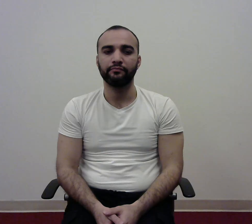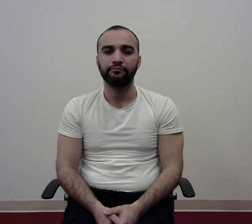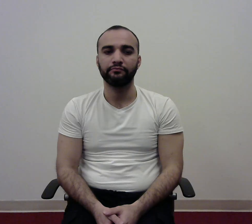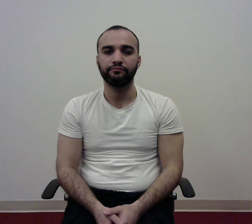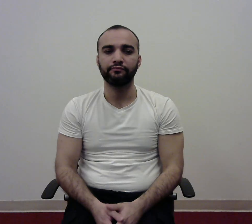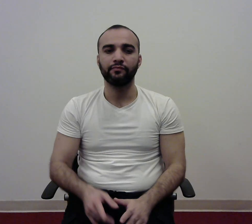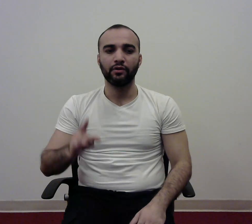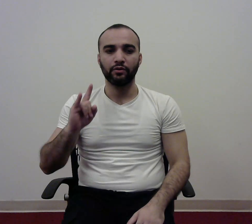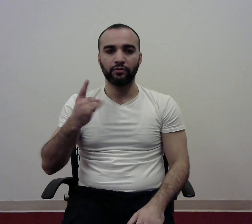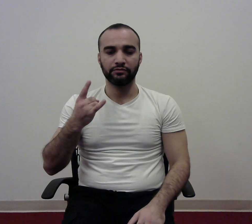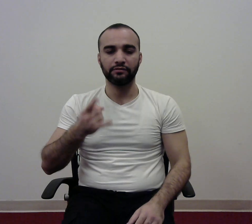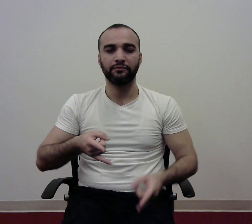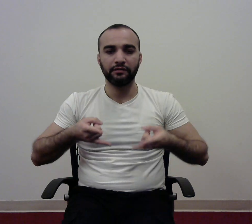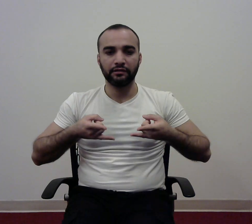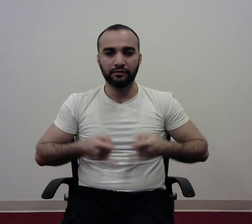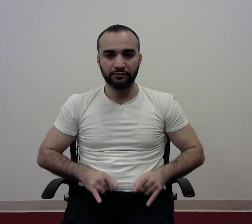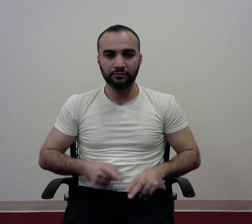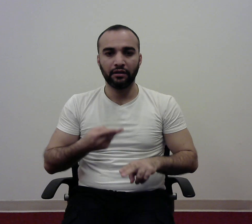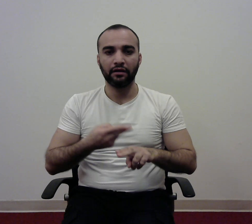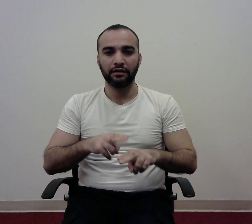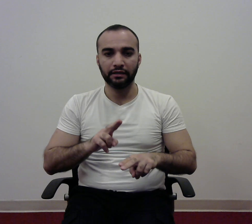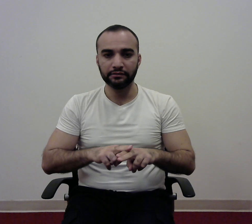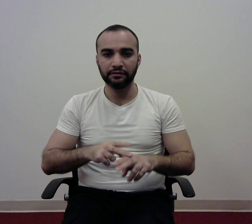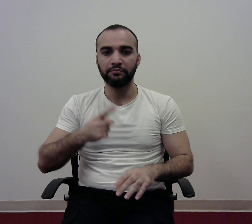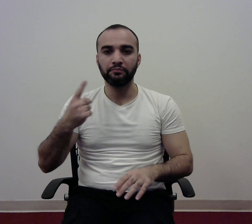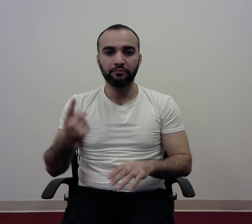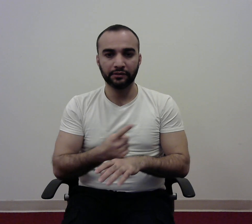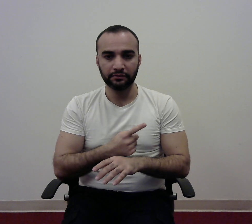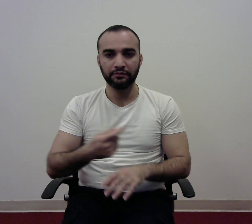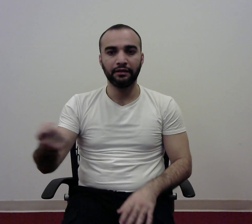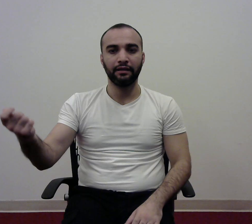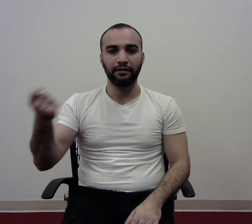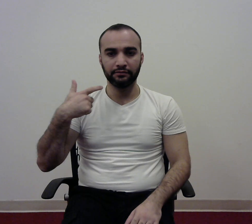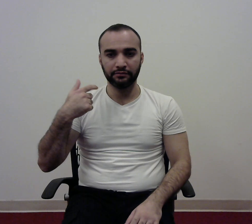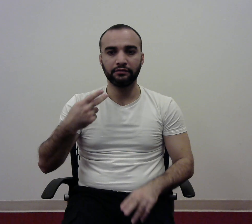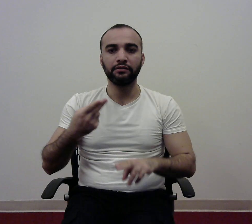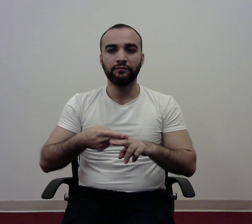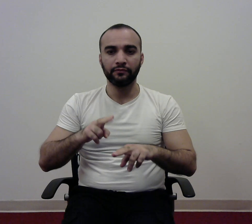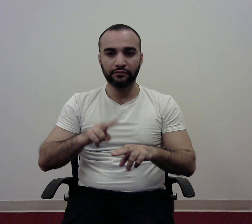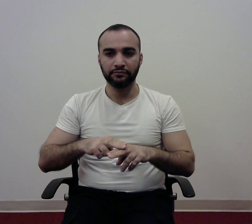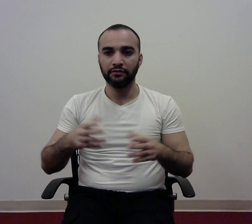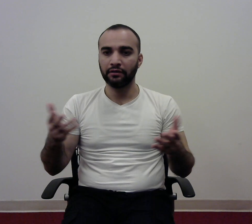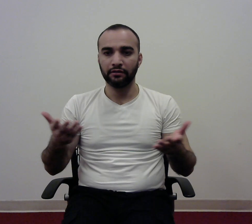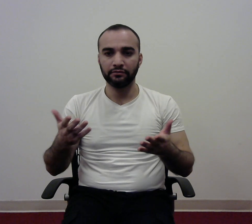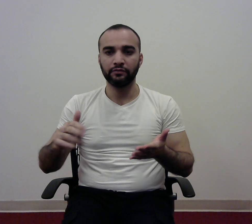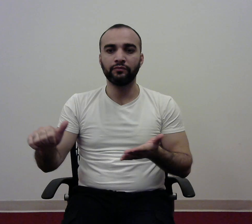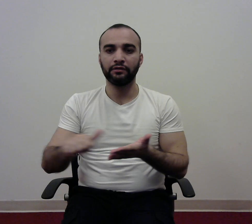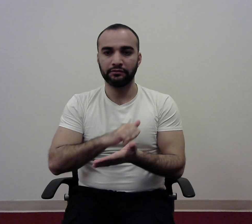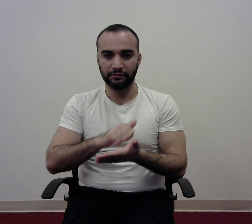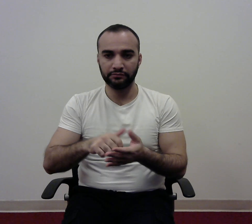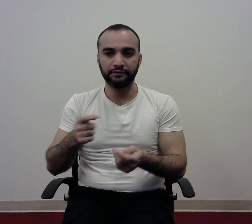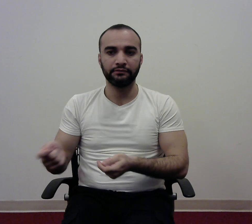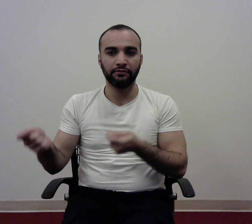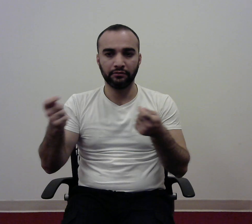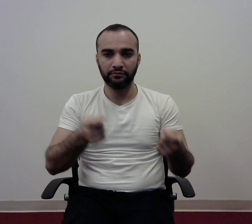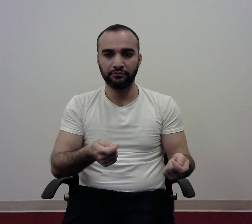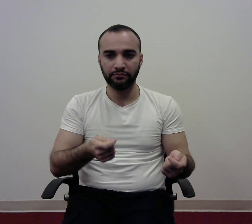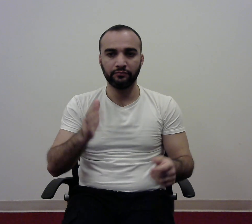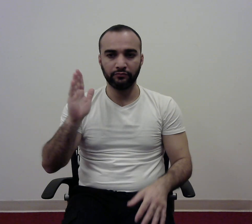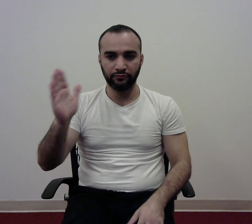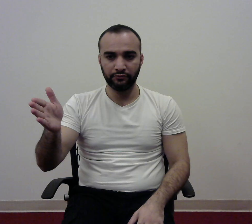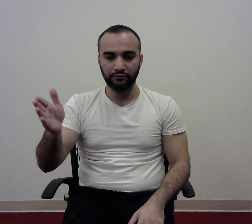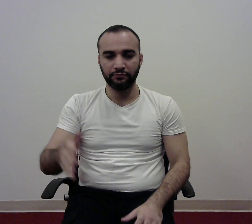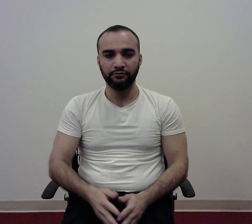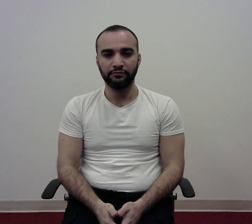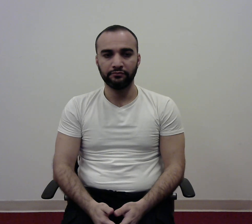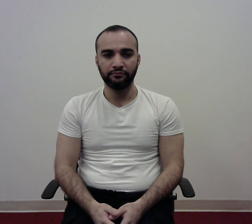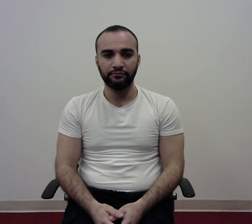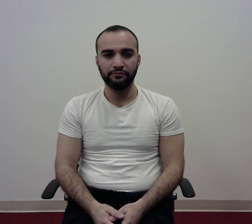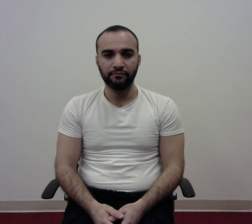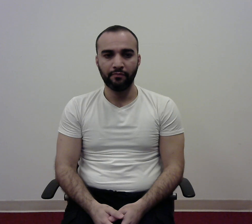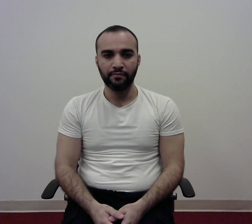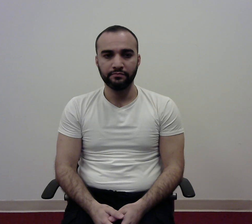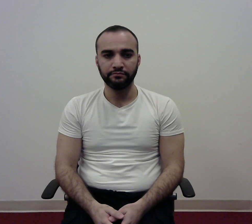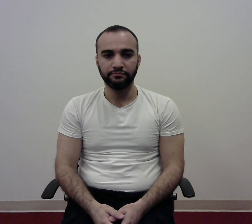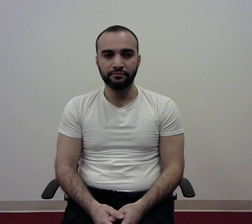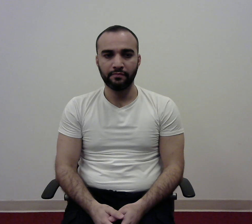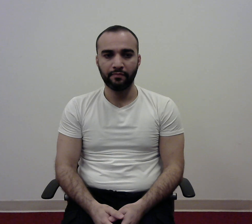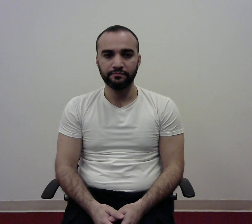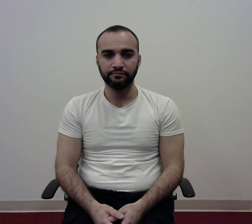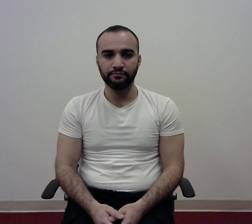Uşağın doğulmasına görə birdəfəlik müavinət üçün hansı sənədləri gətirməliyəm?